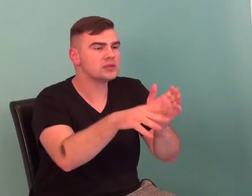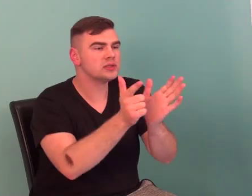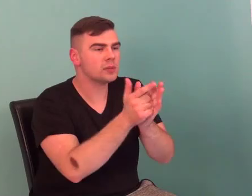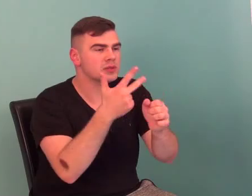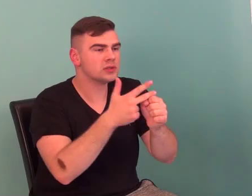Siedemnasta trzydzieści.